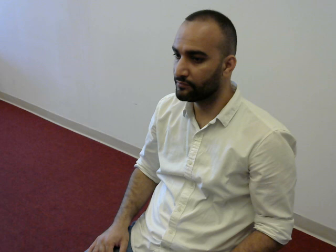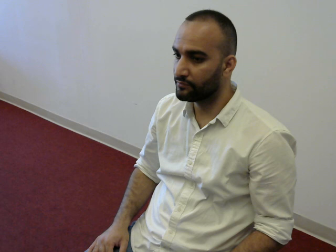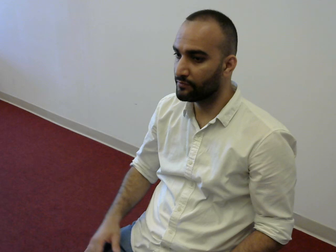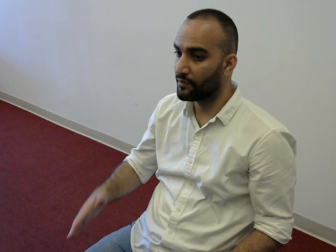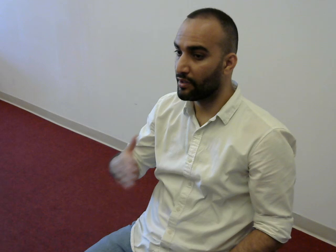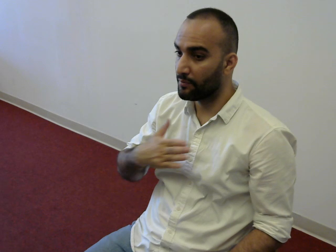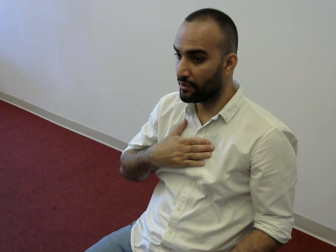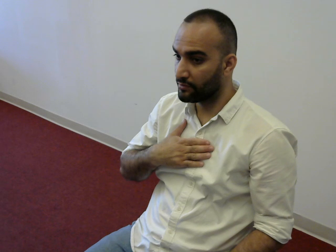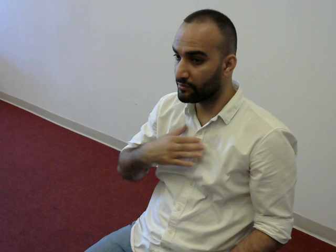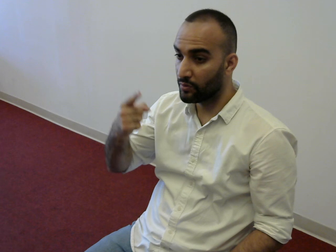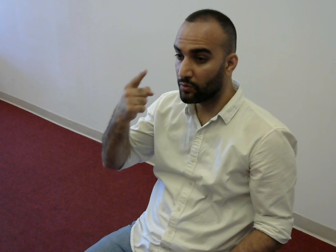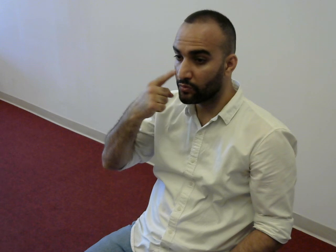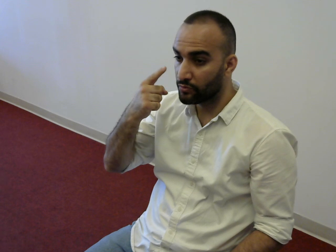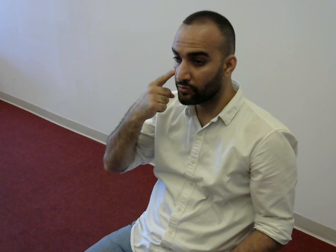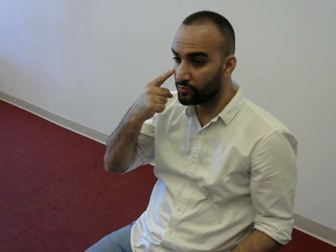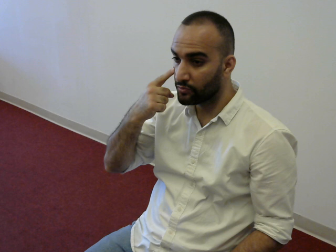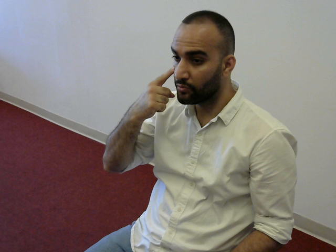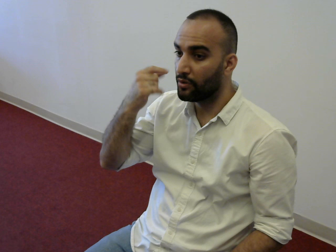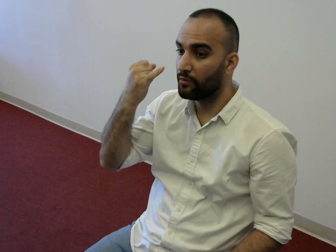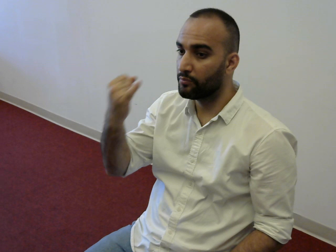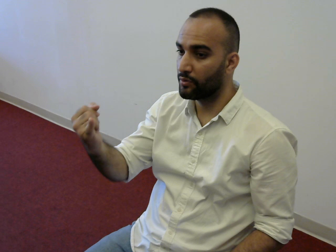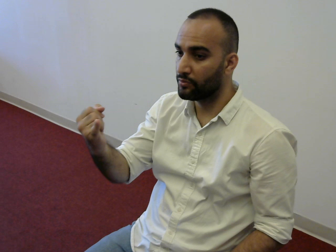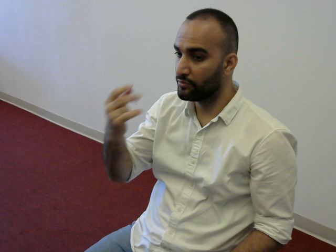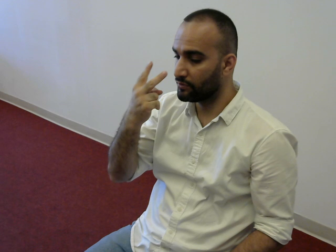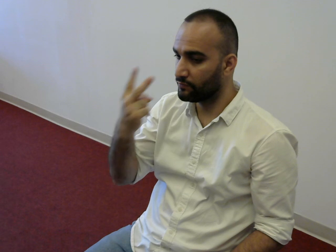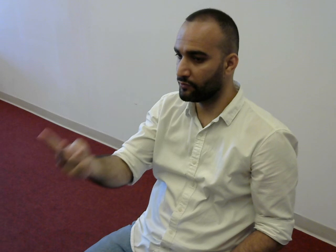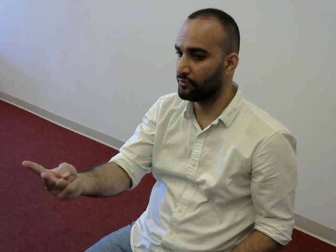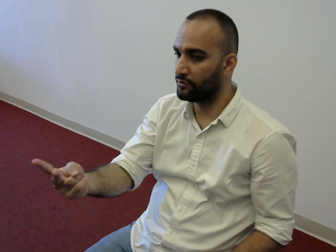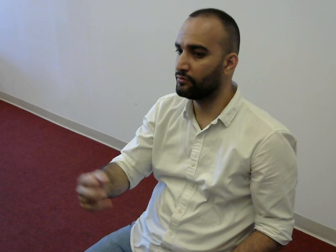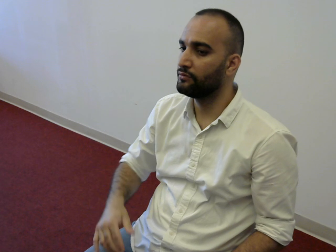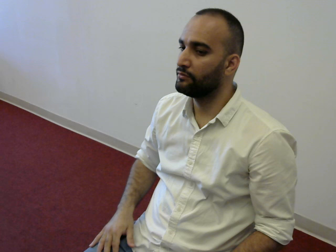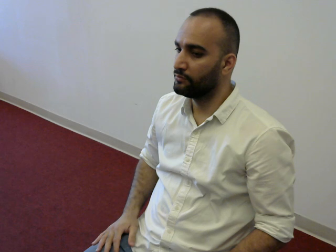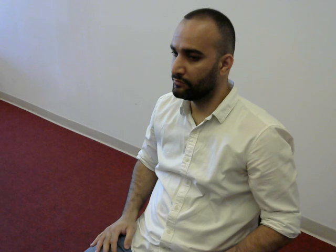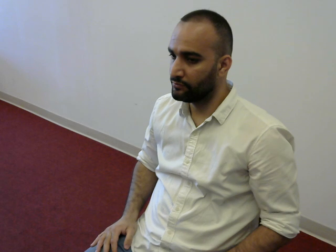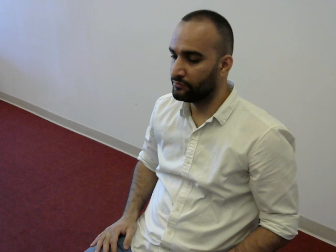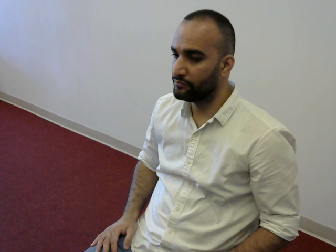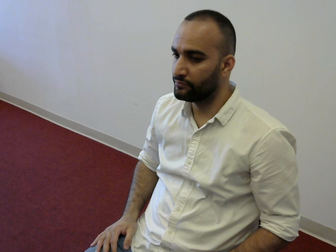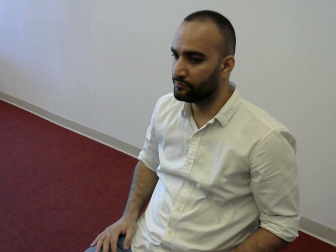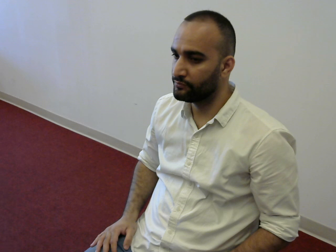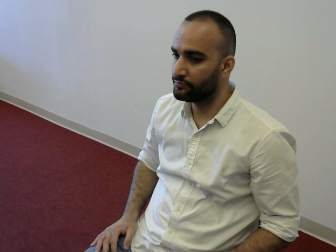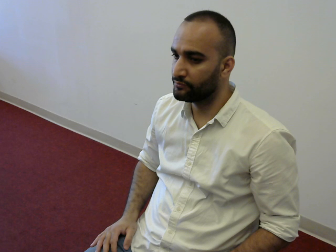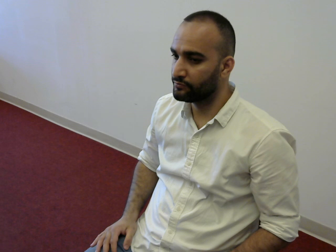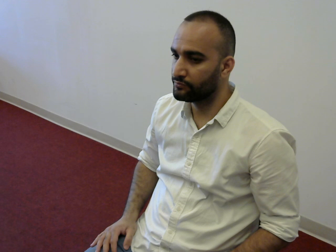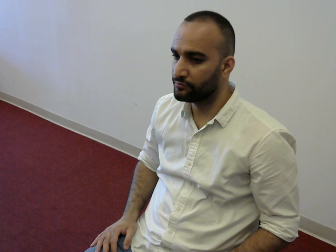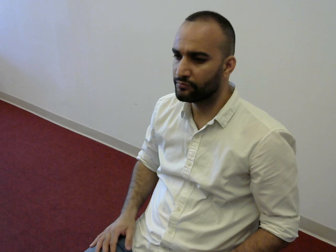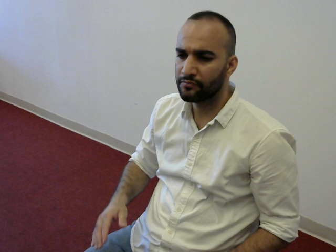Mənim gözüm pis görür